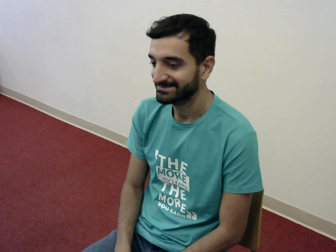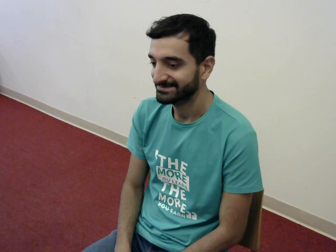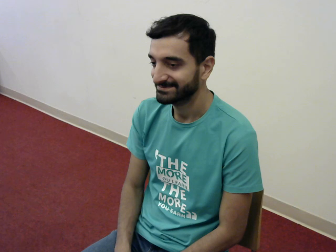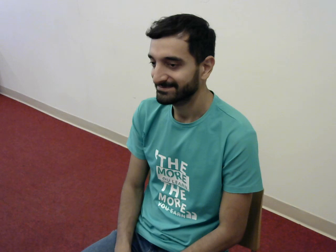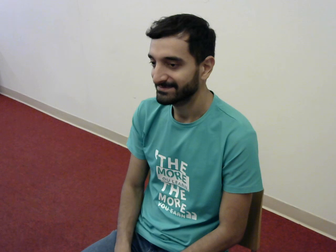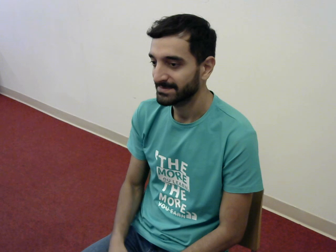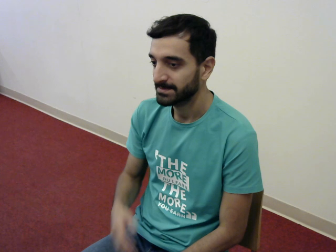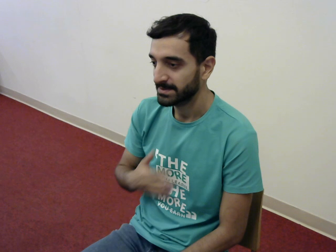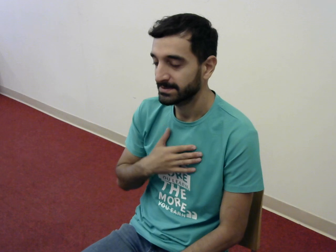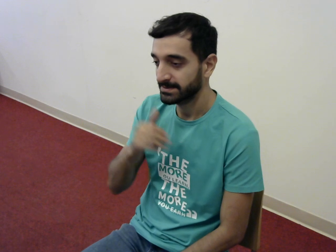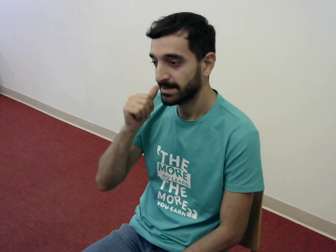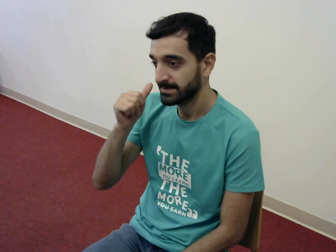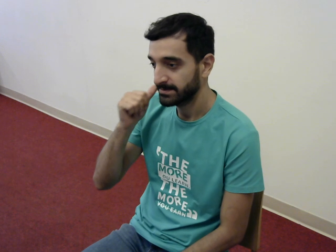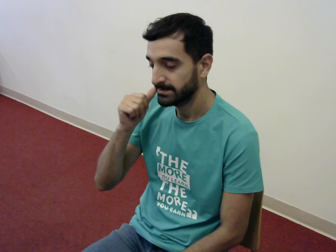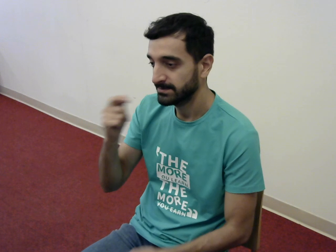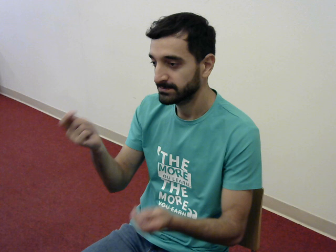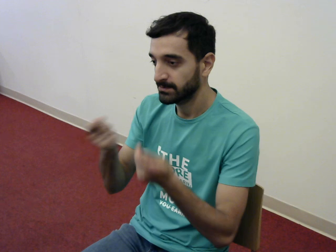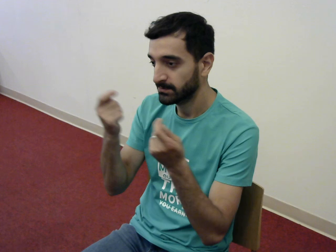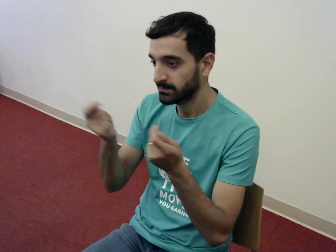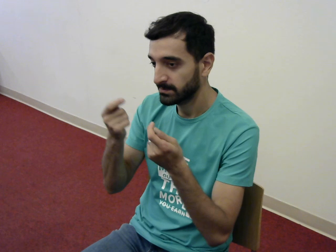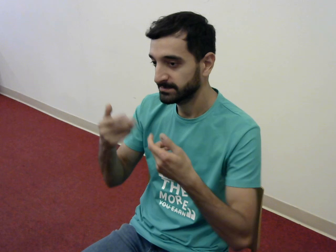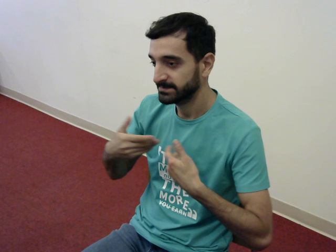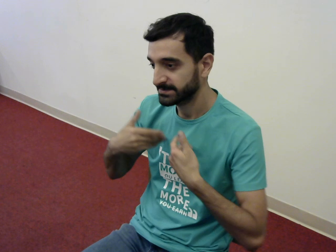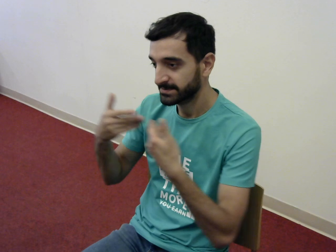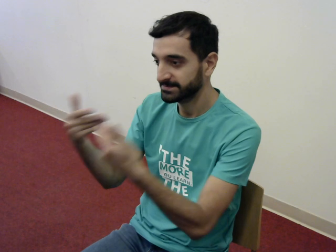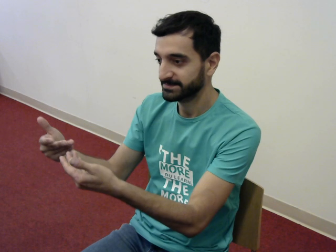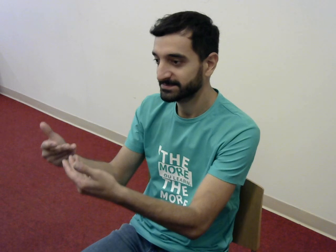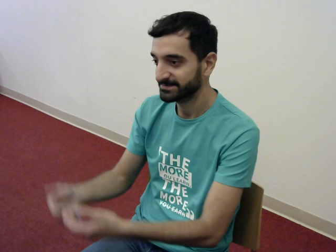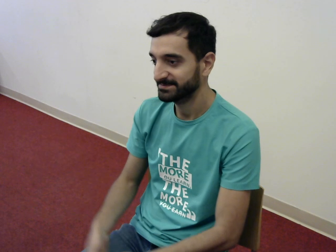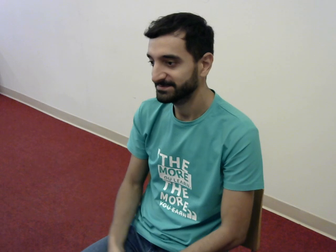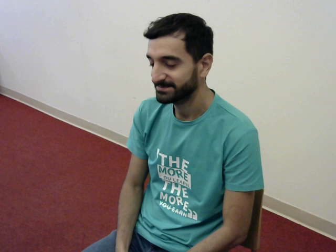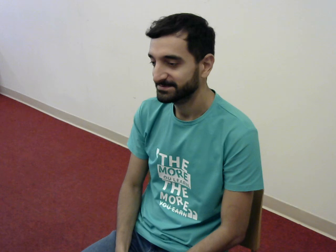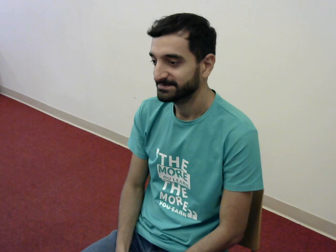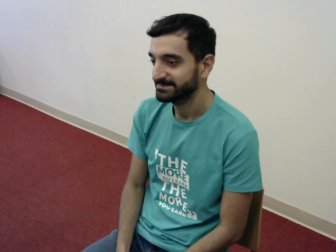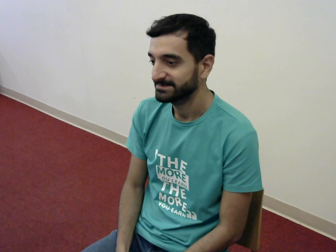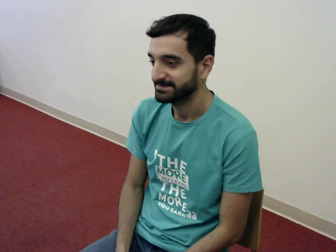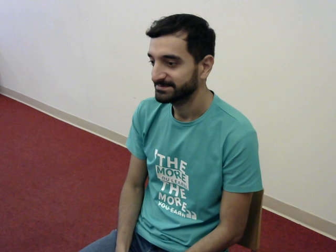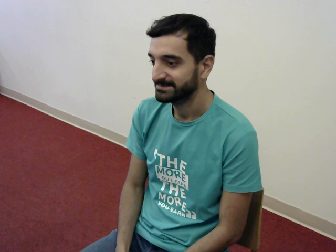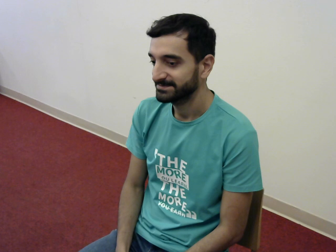Bizi sabah toya çağırıblar